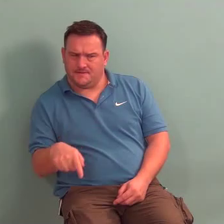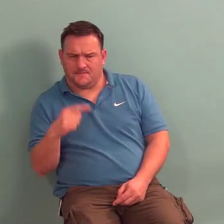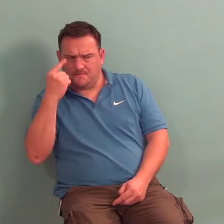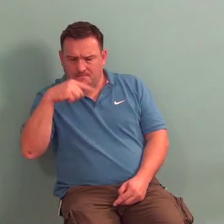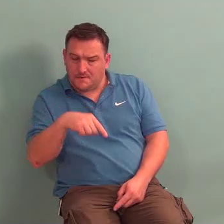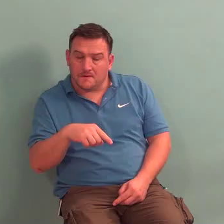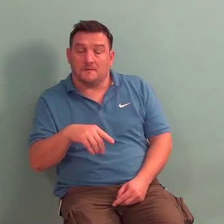Myśli, że to on.